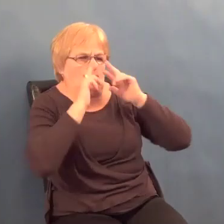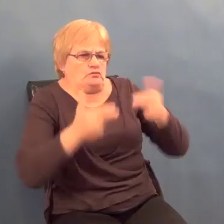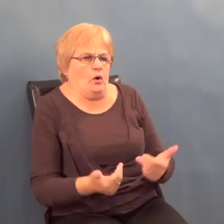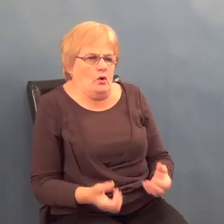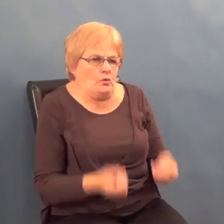Skąd?